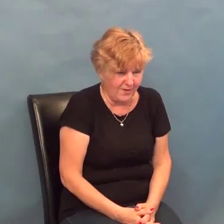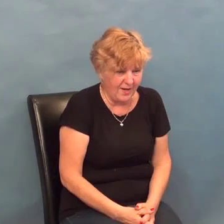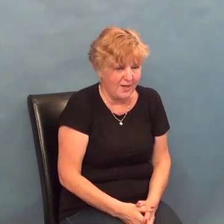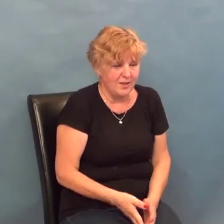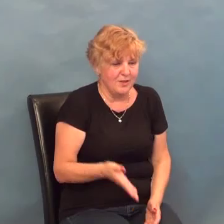Dawno nie byłam.